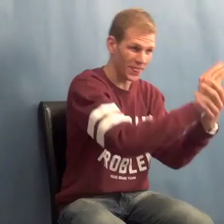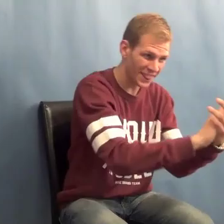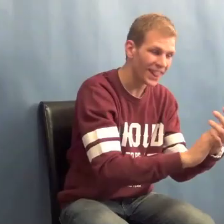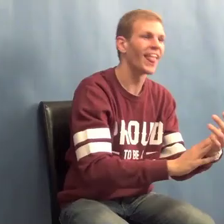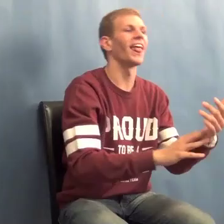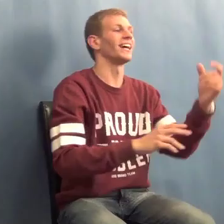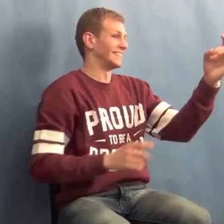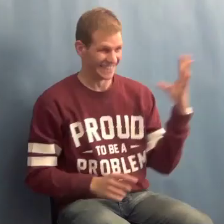Pobiegł.